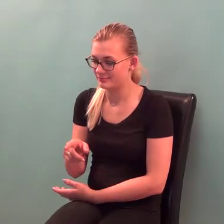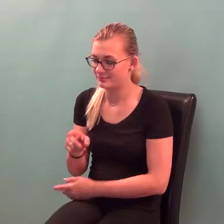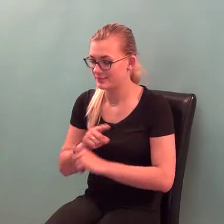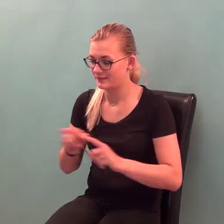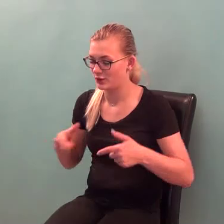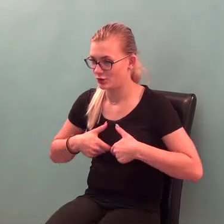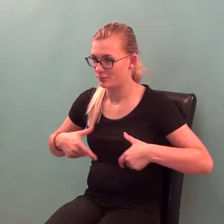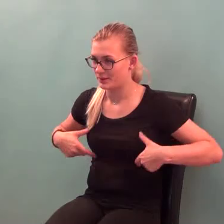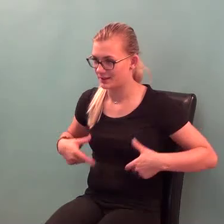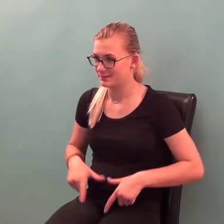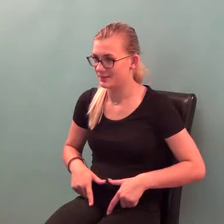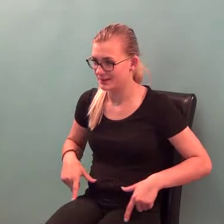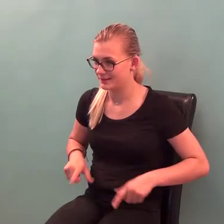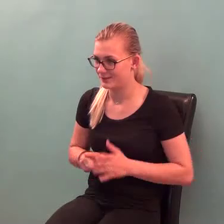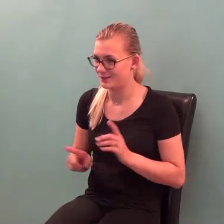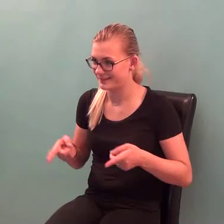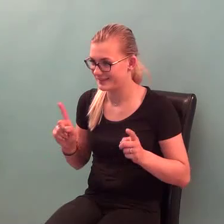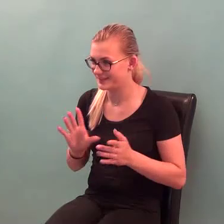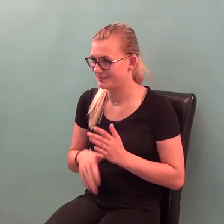Nie wolno chodzić po mieście w stroju kąpielowym.